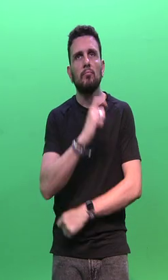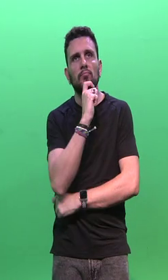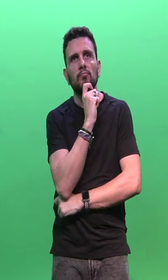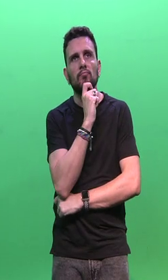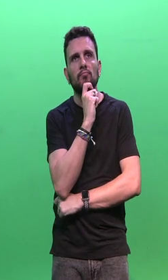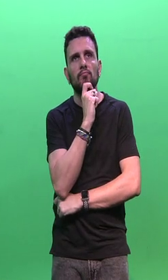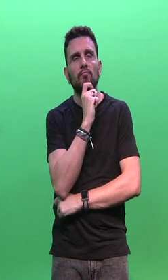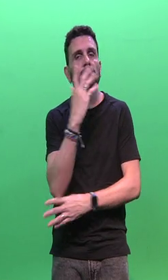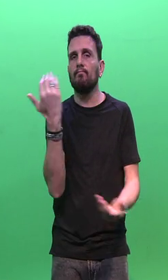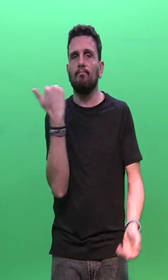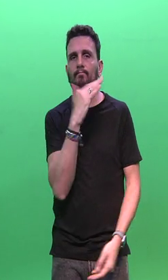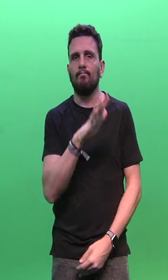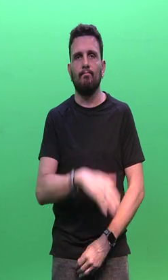Doncs no ho sé.